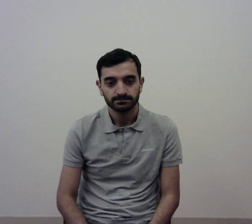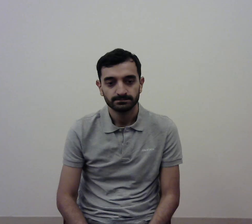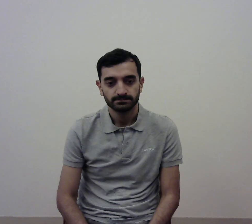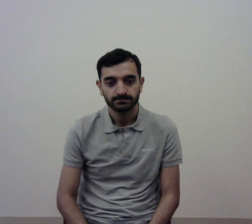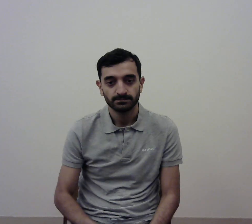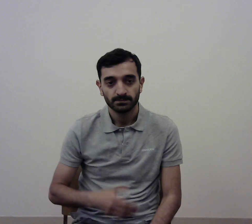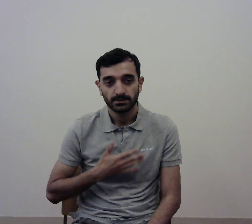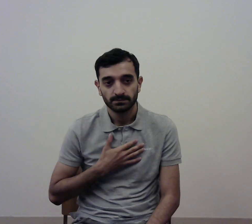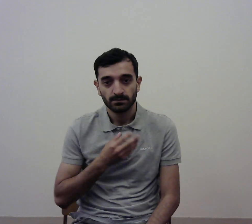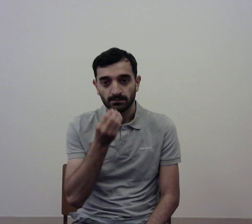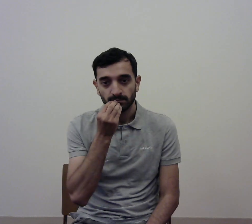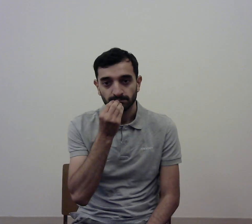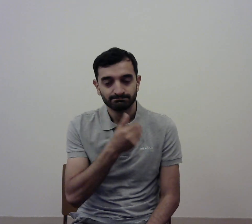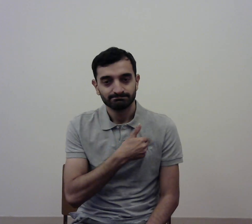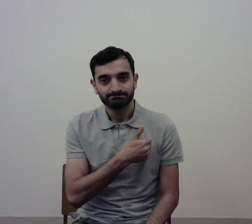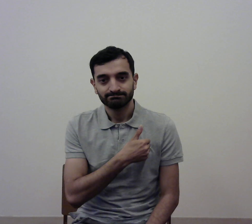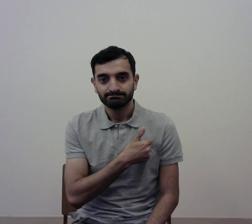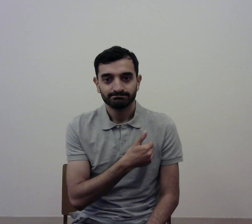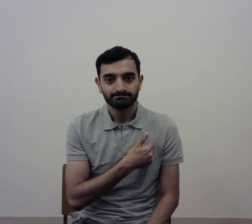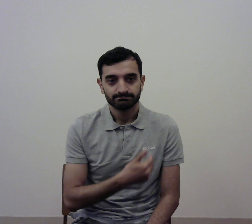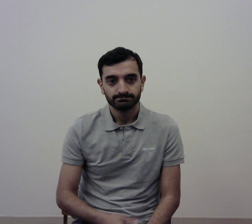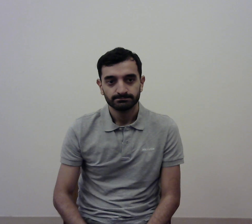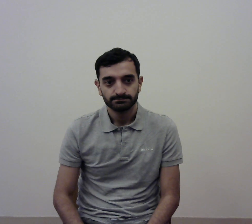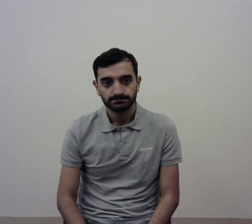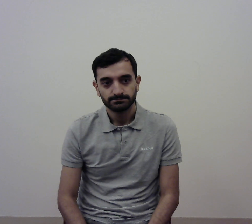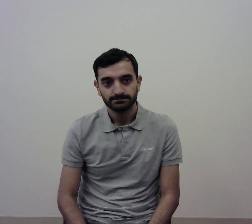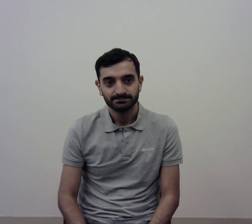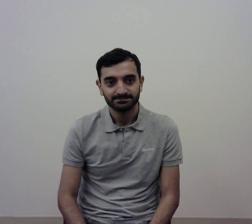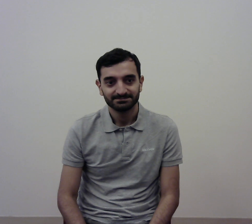Mən yemək istəyirəm